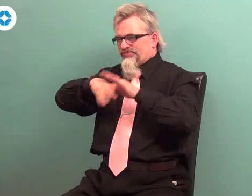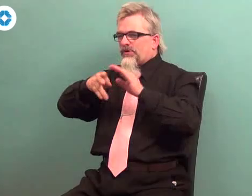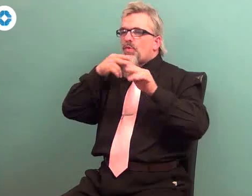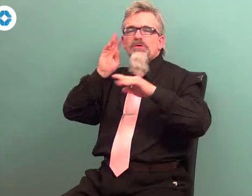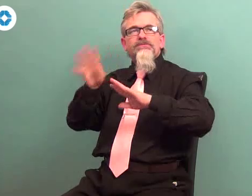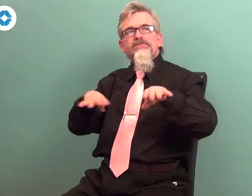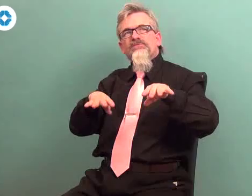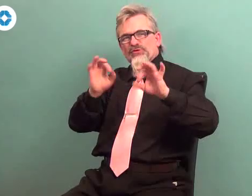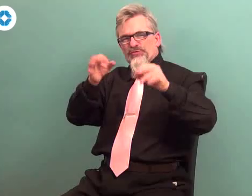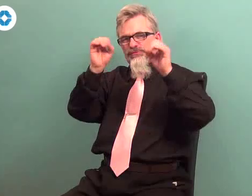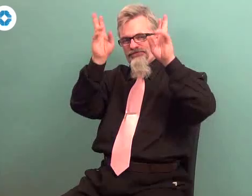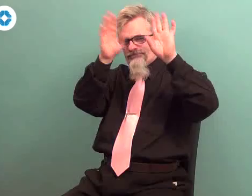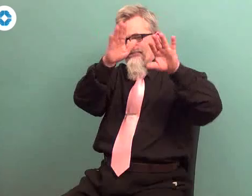Głusi popatrzyli za nim: dobrze, okej, idź.